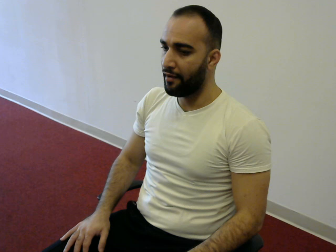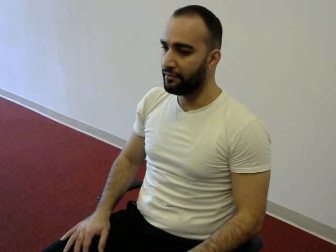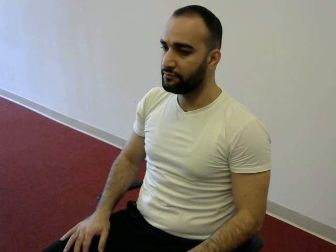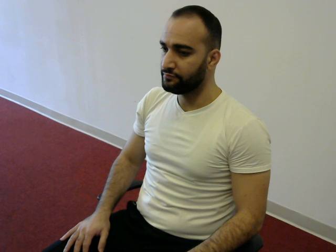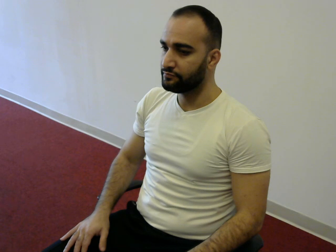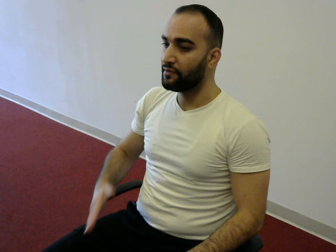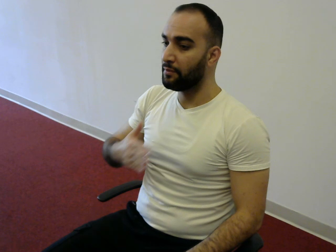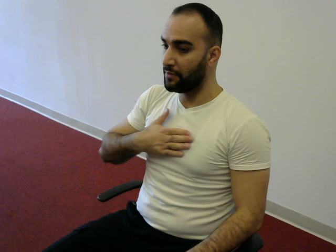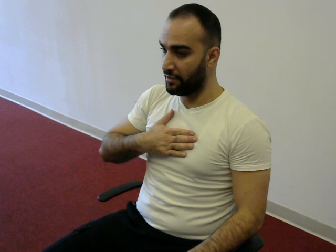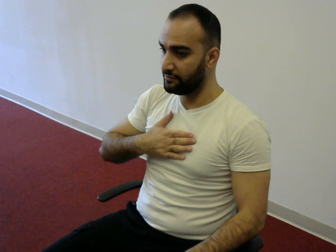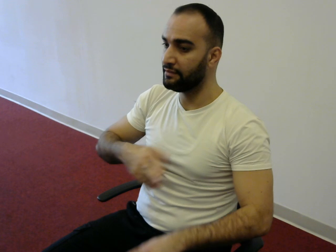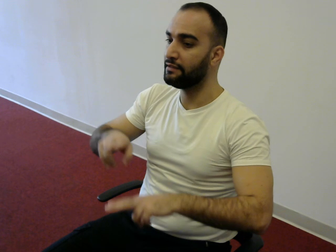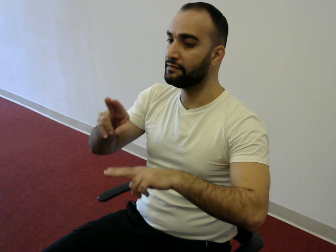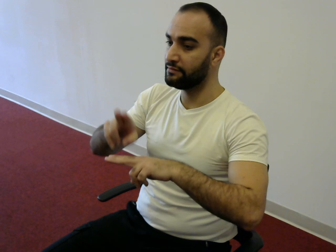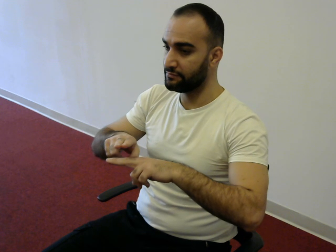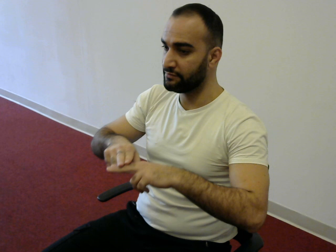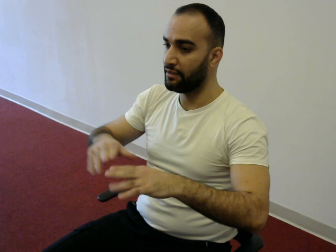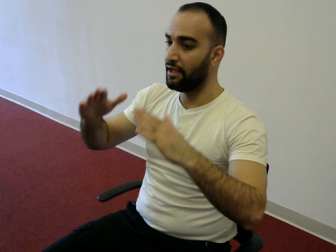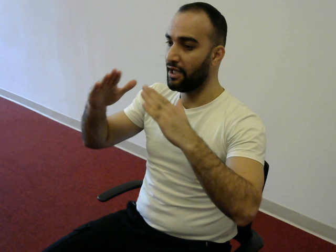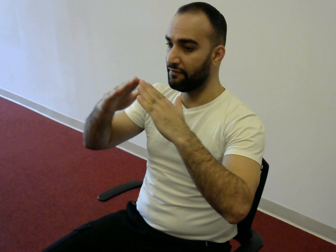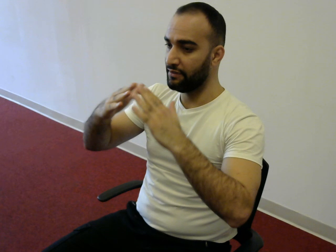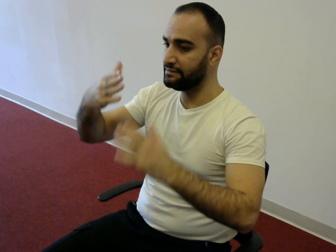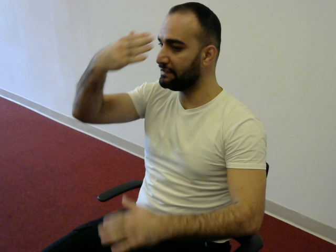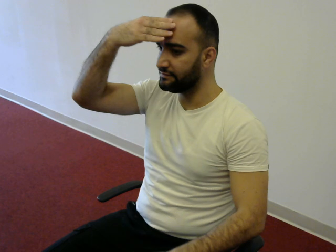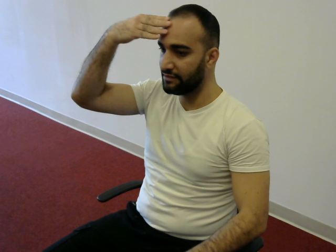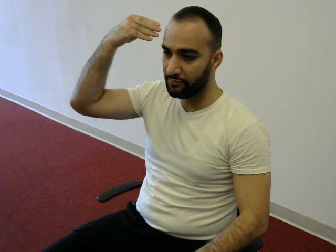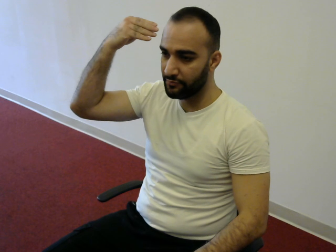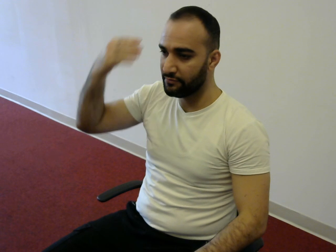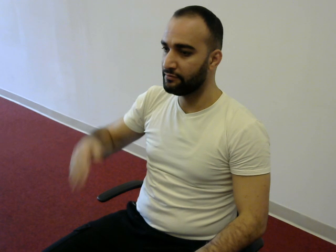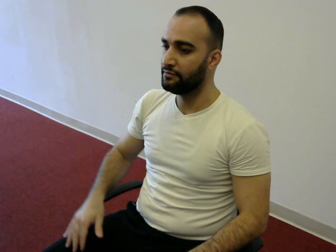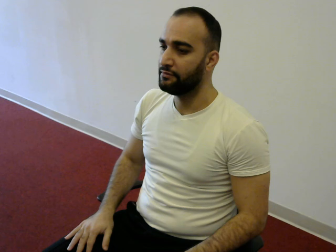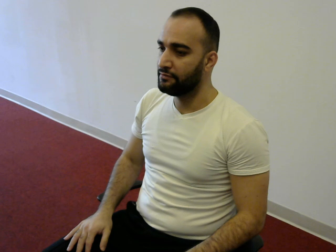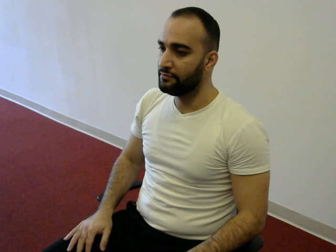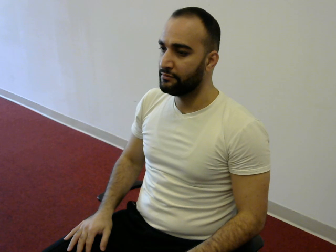Mən şəxsiyyət vəsiqəsini evdə unutmuşam